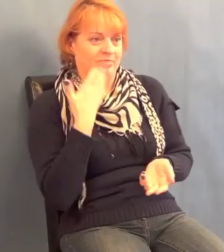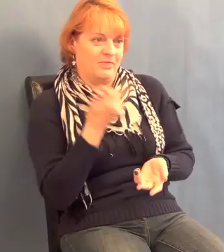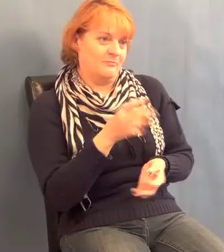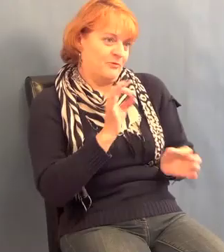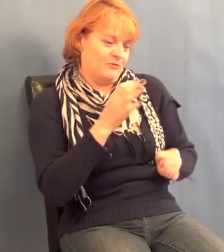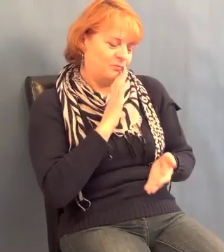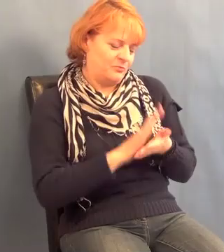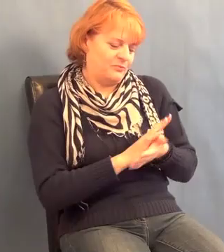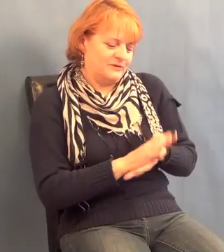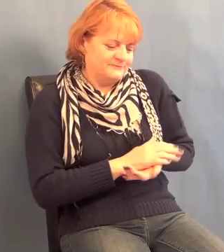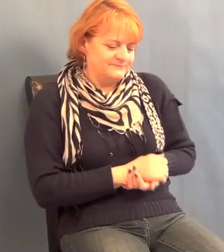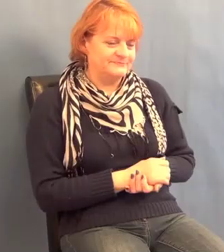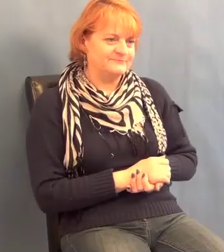To znaczy, że nie ma.